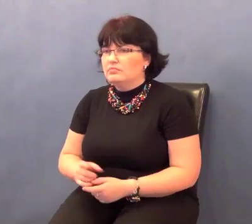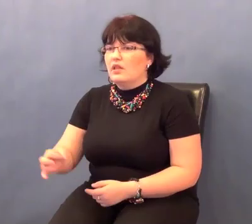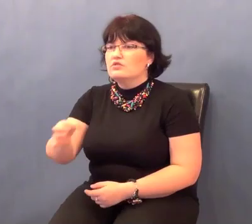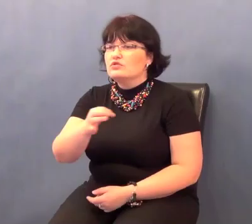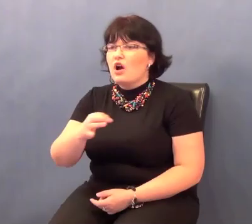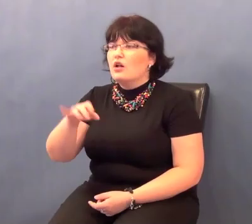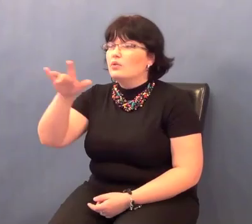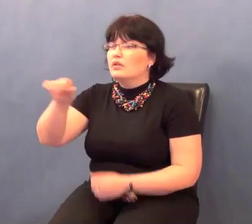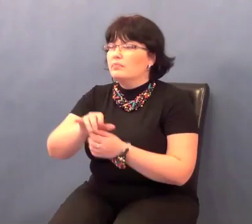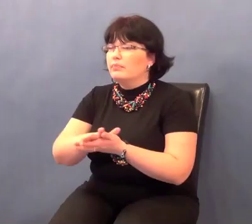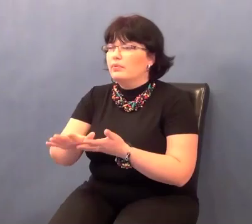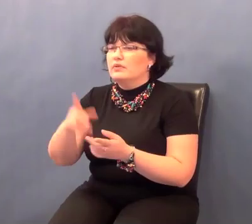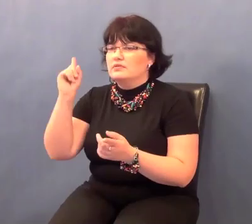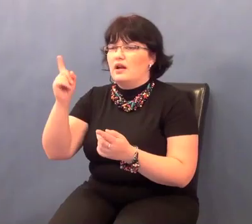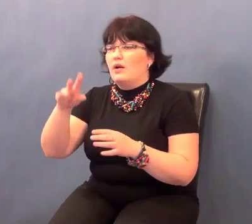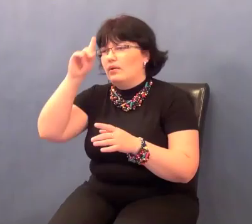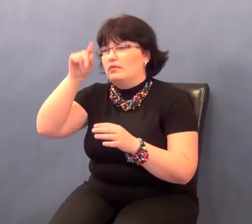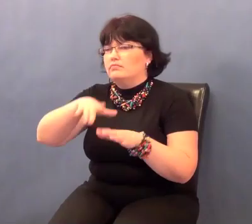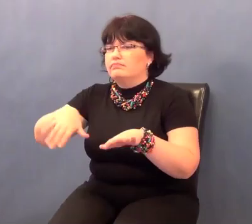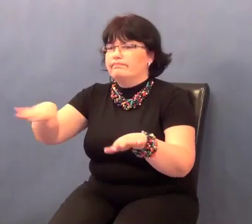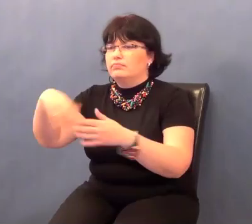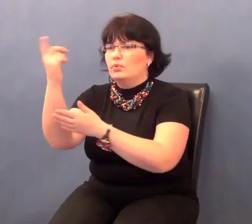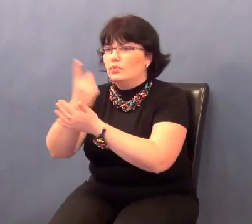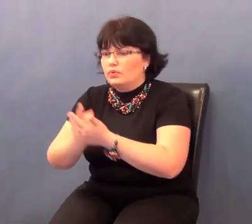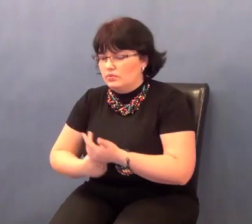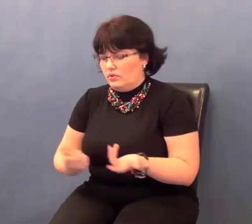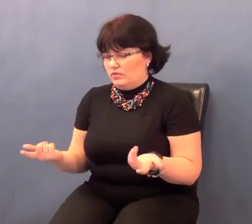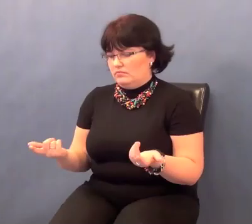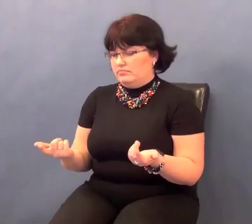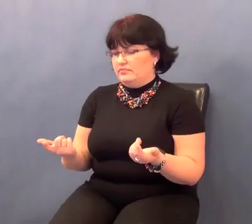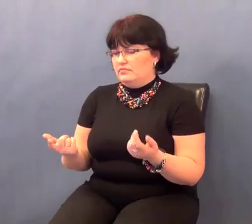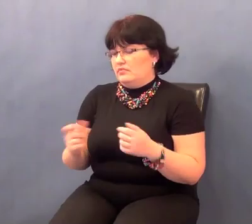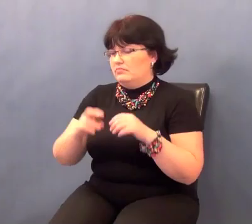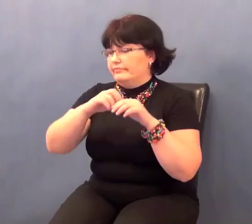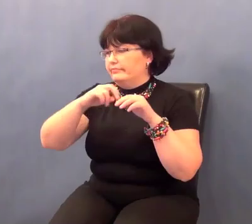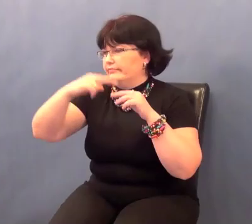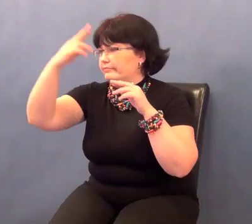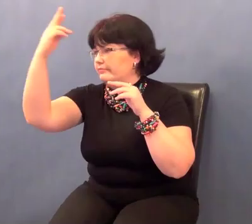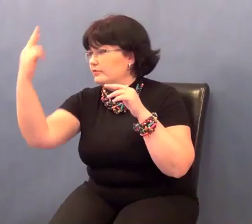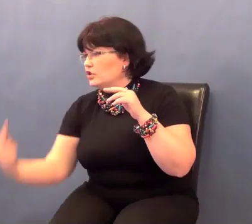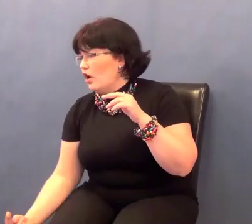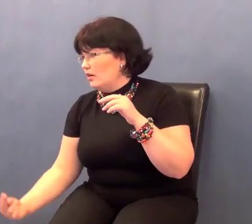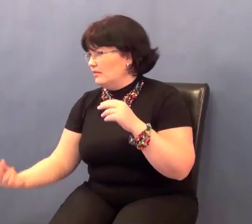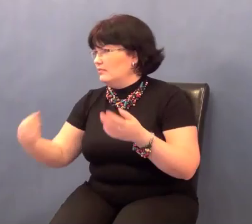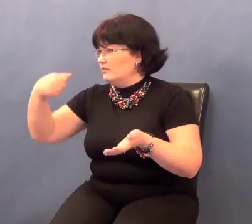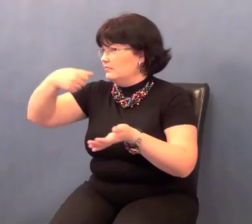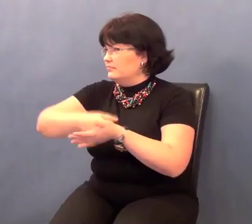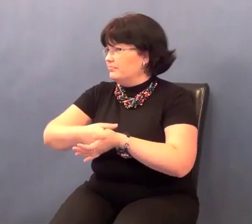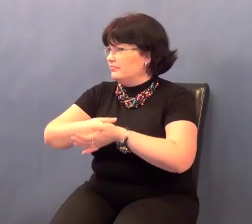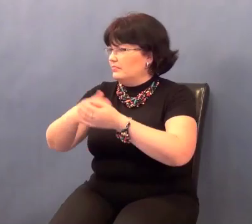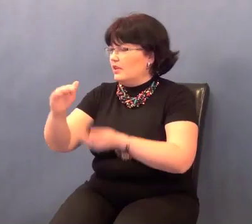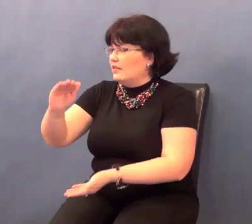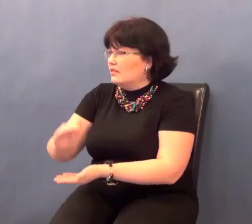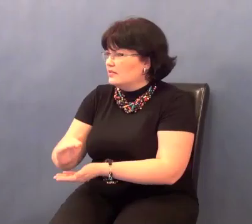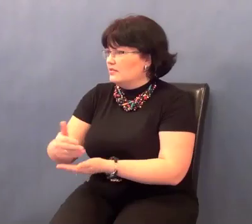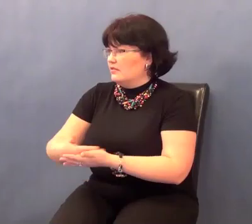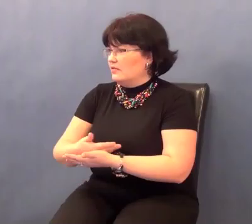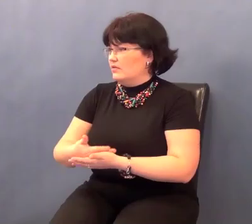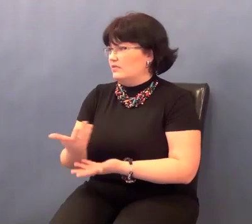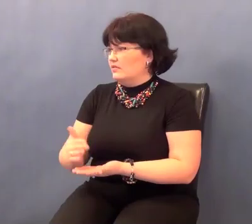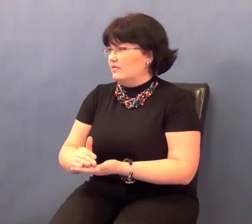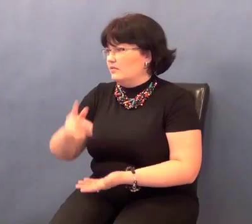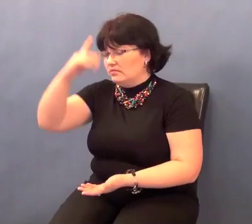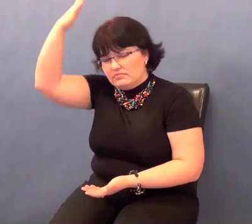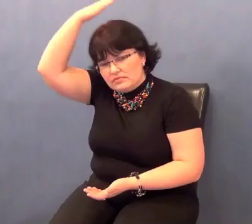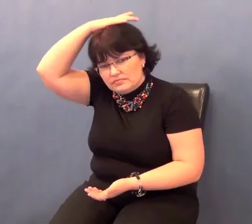Tak samo w jeziorze jest brudna woda i ludzie pływają, choć można się utopić. Albo gdy ktoś skacze na główkę do wody tam, gdzie jest płytko.